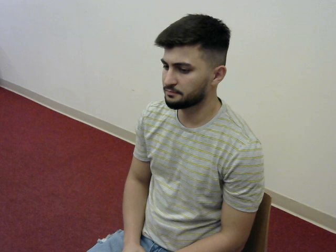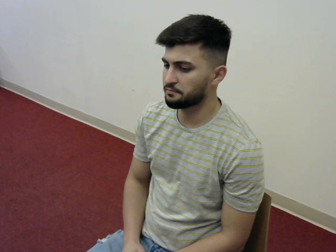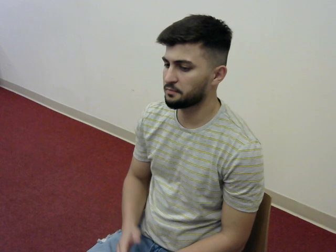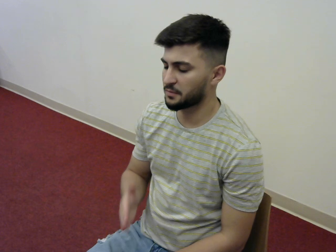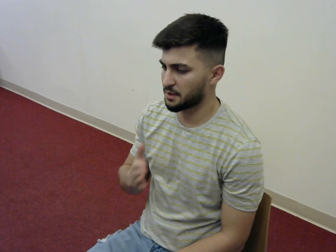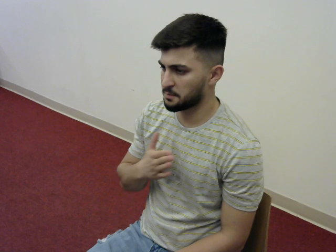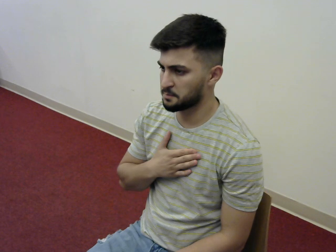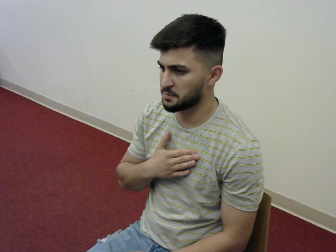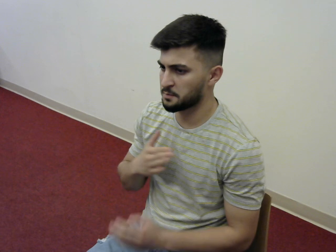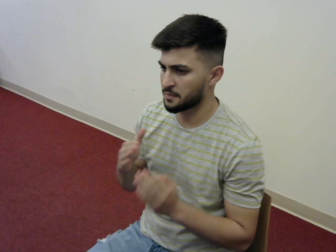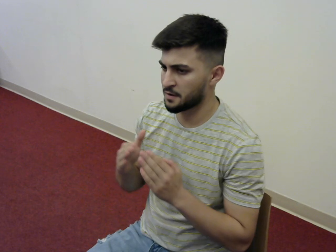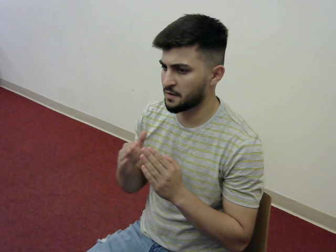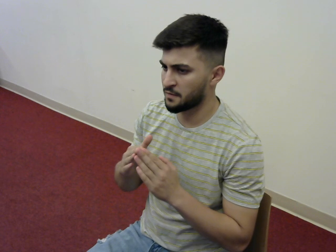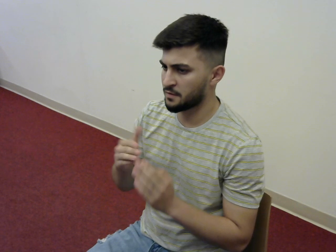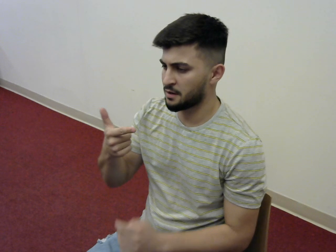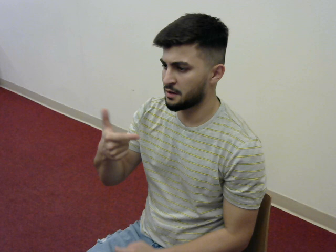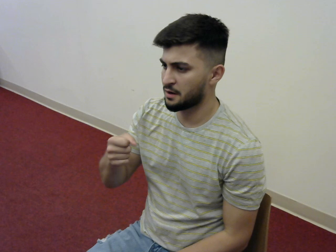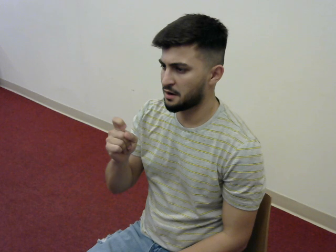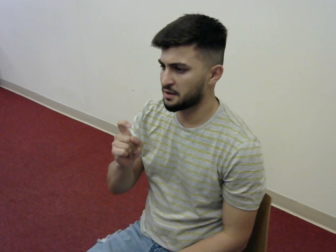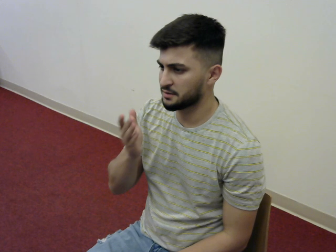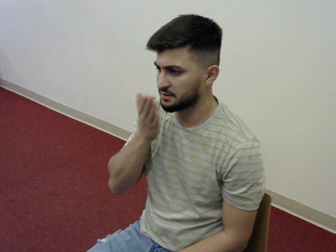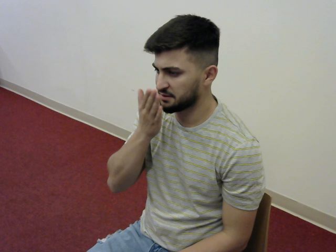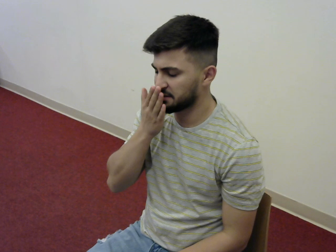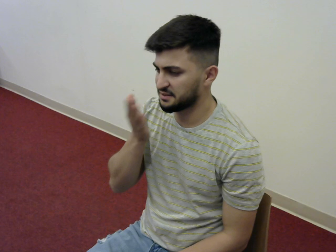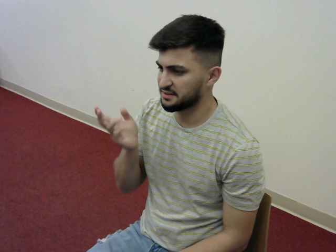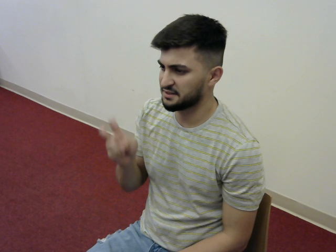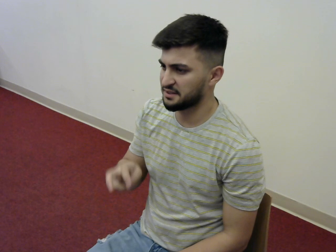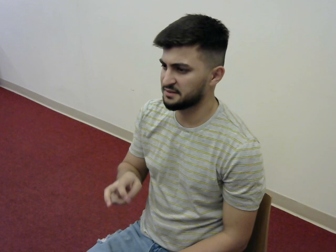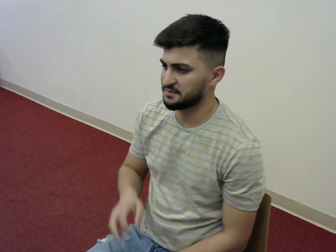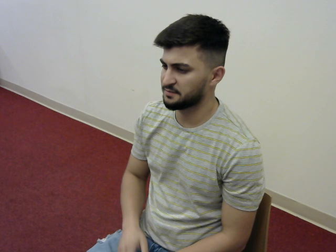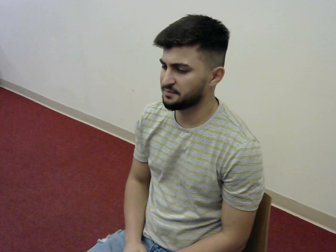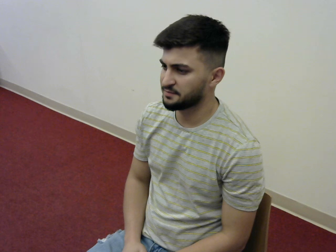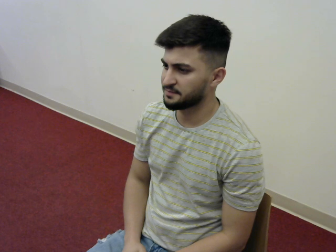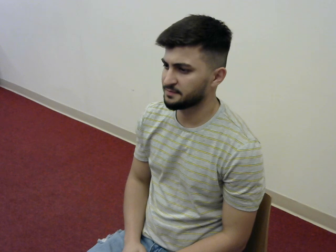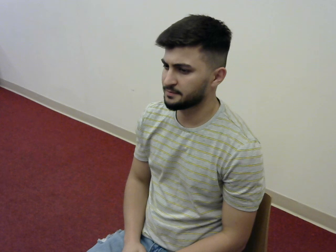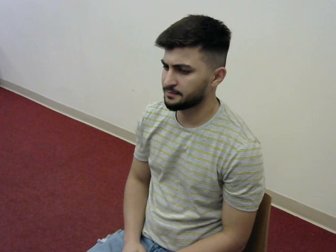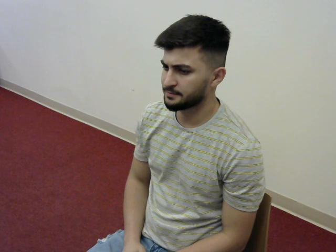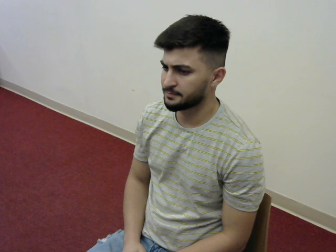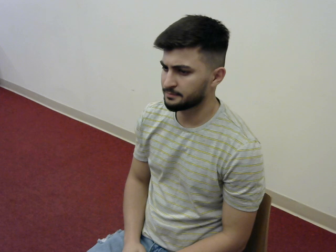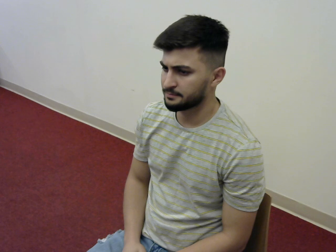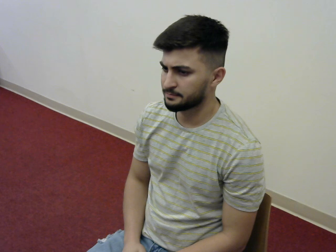Bizim evdən qaz iyi gəlir